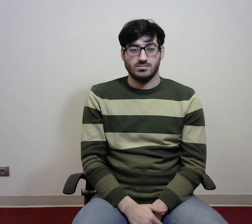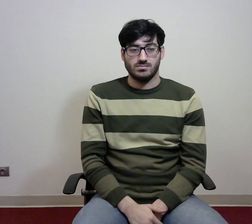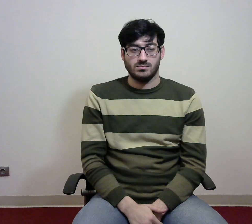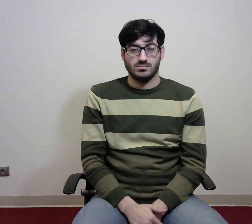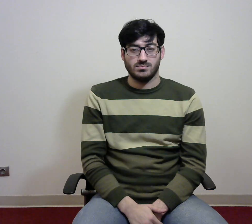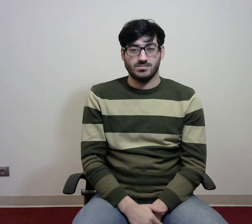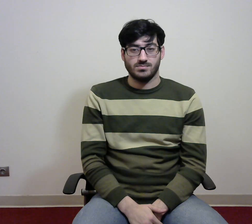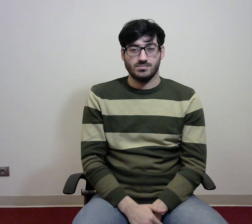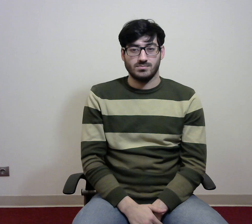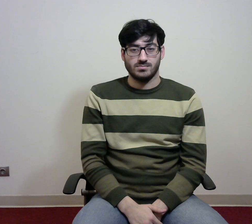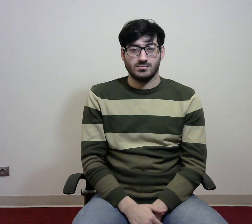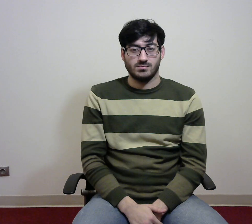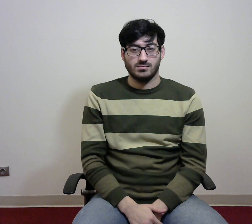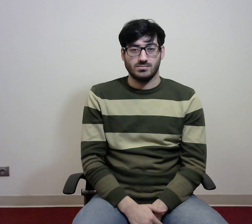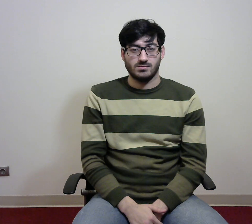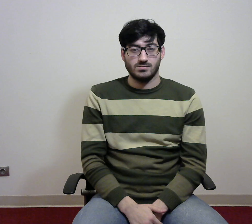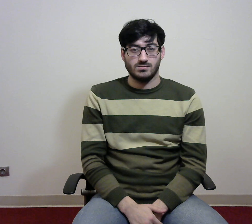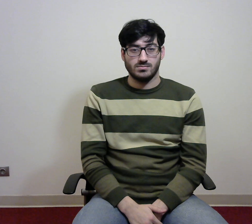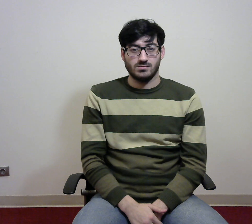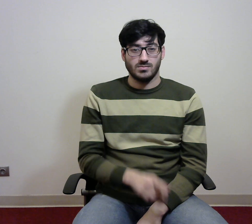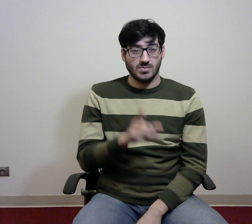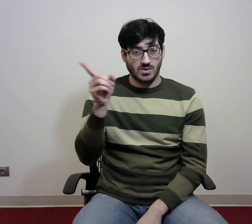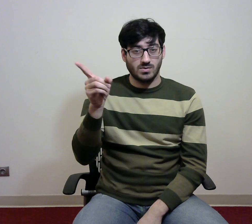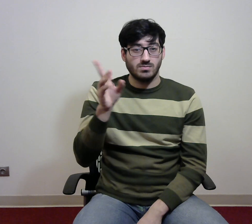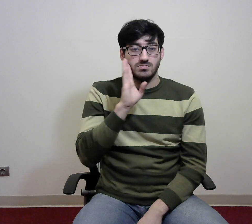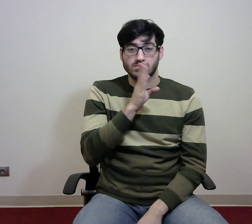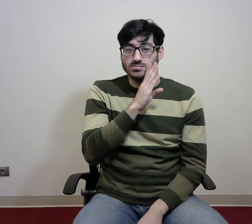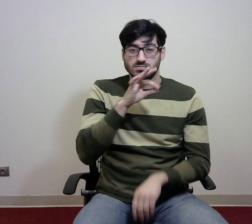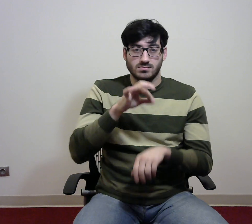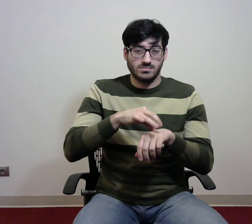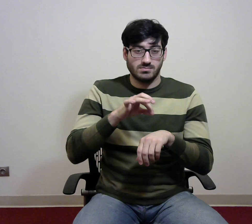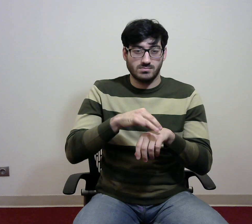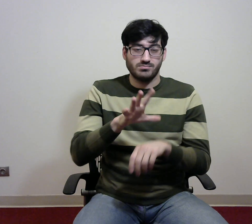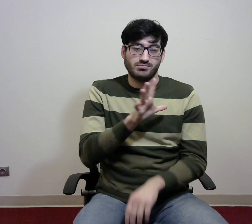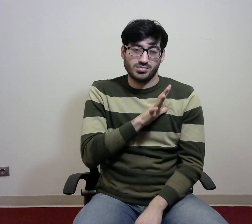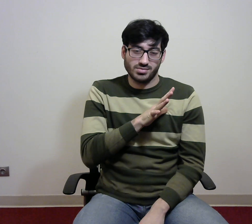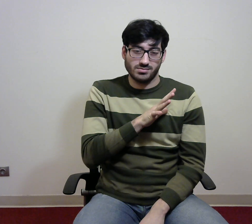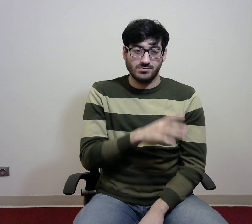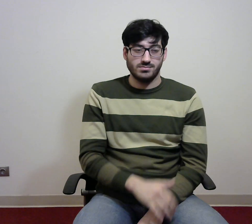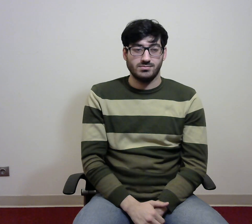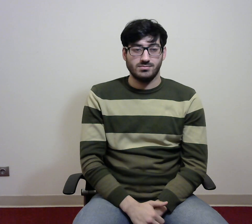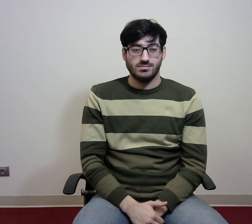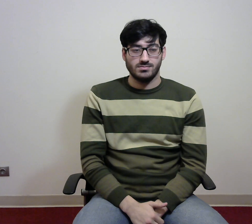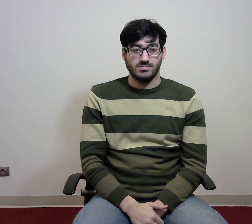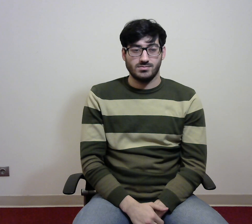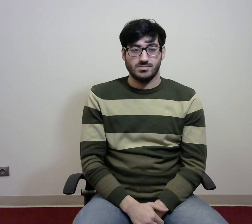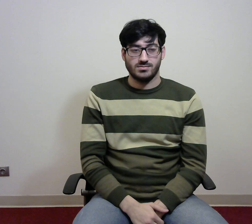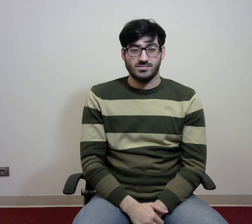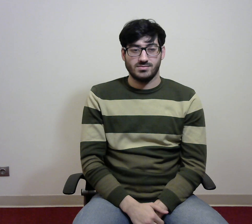Onun anası xəstələnmişdi